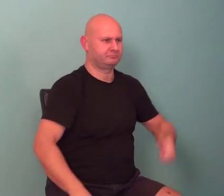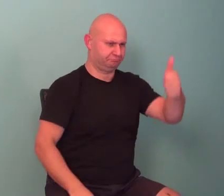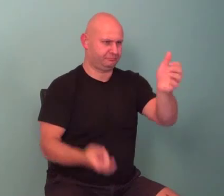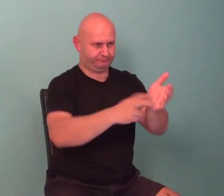Super.